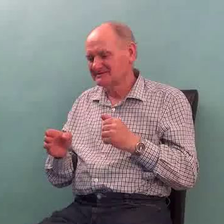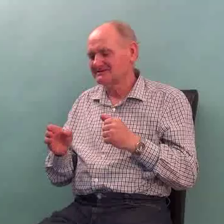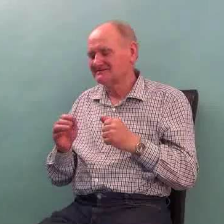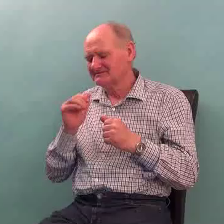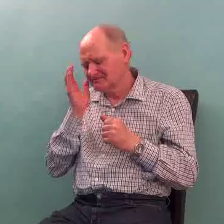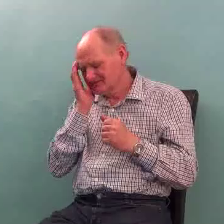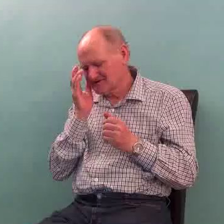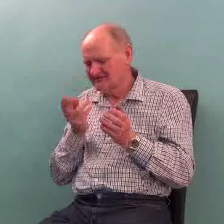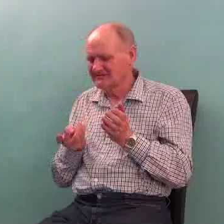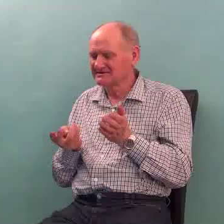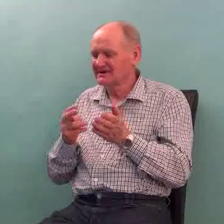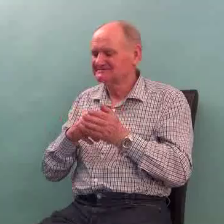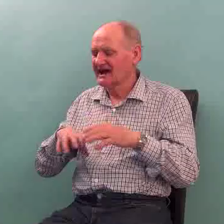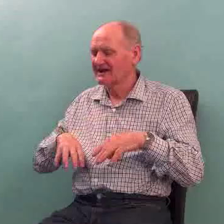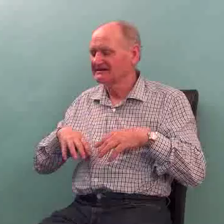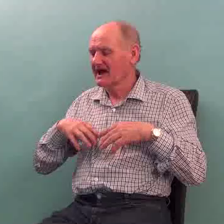Śpią, wstają rano.